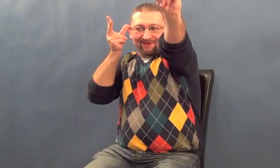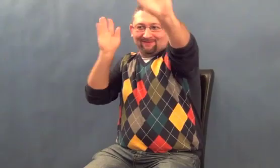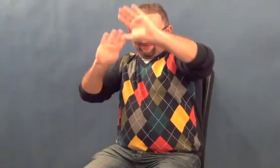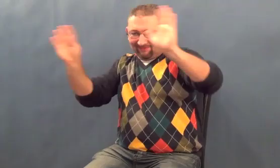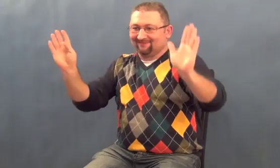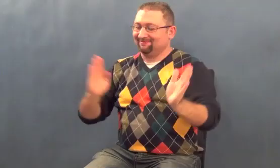Koniec.